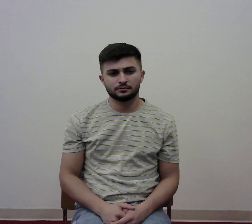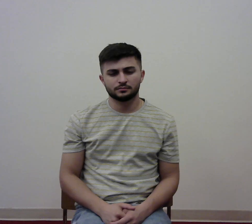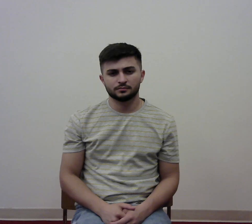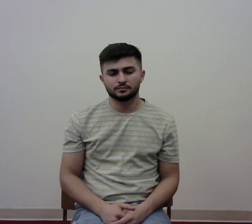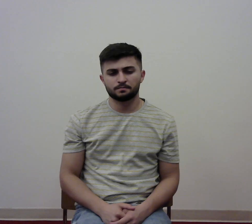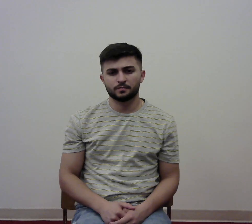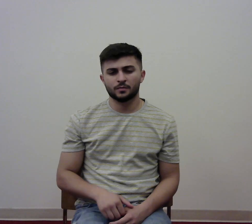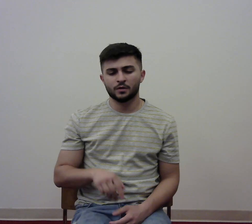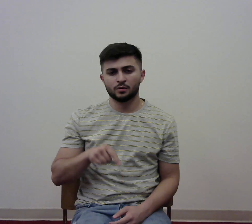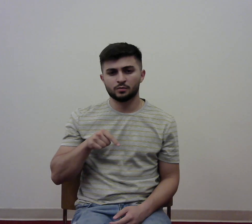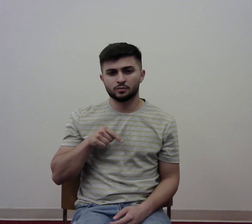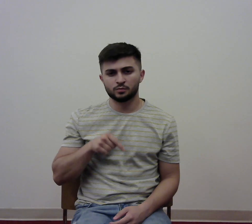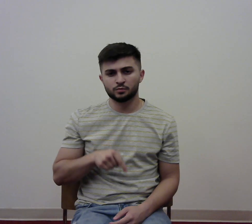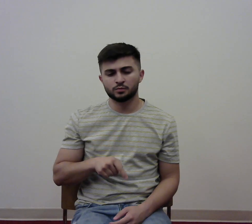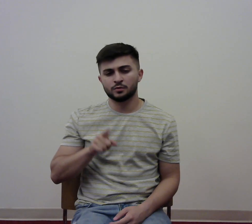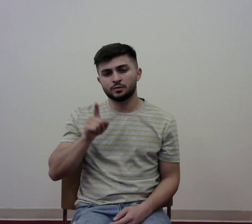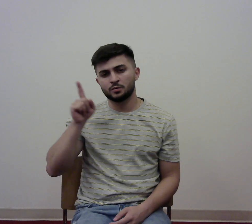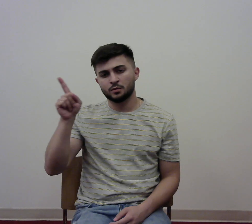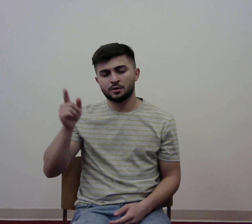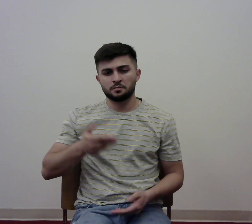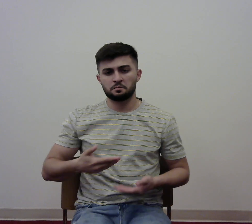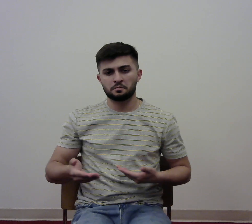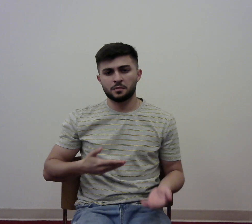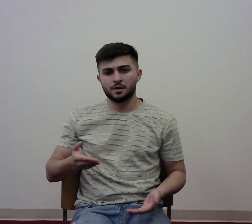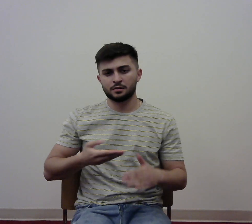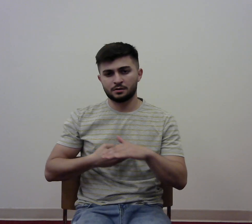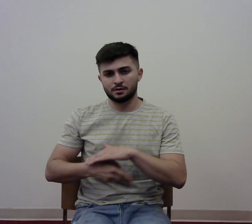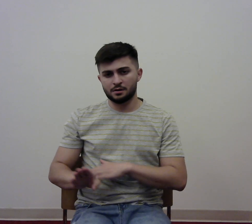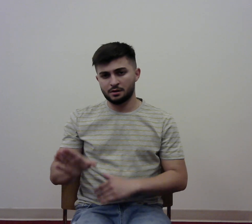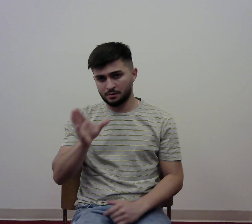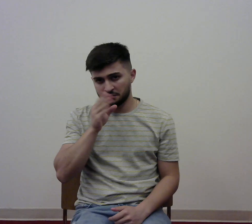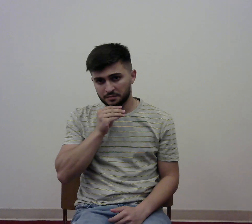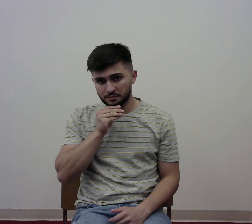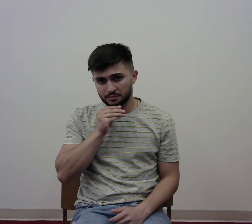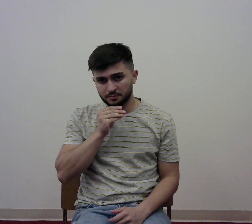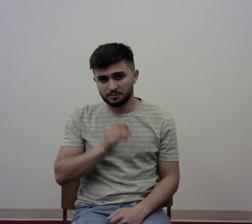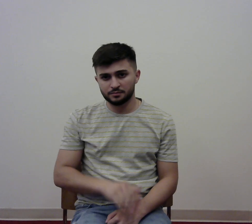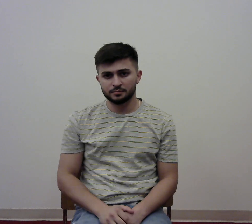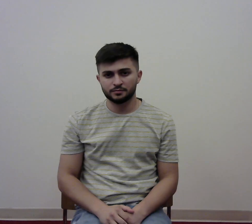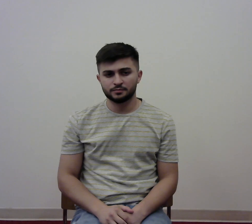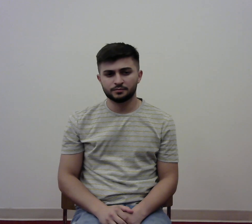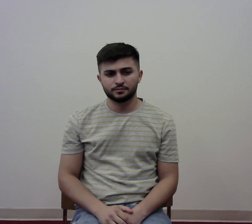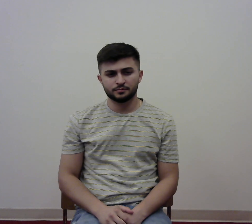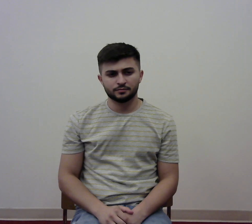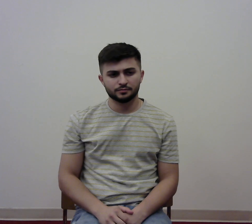Burdan ora piyada gedə bilərəmmi?